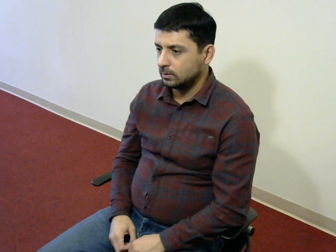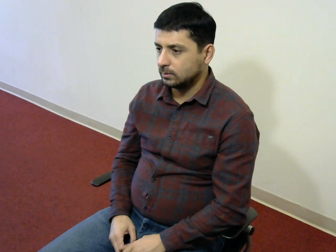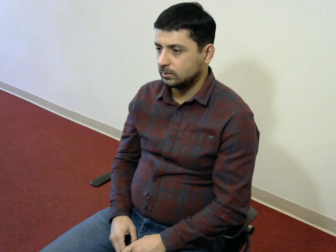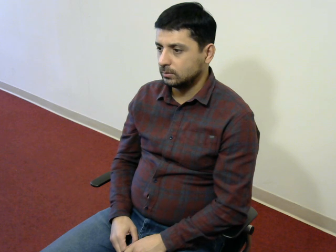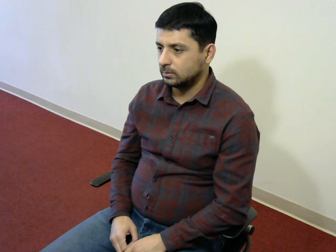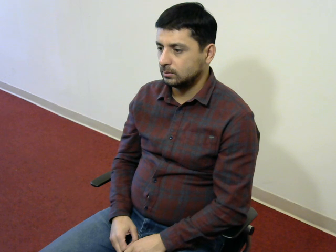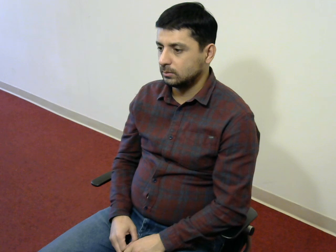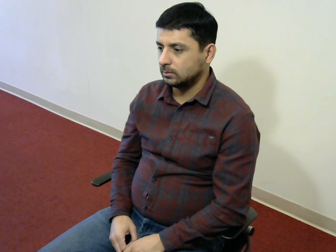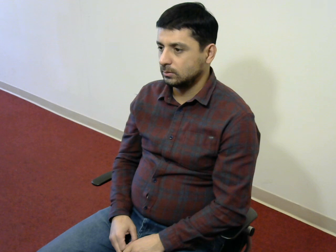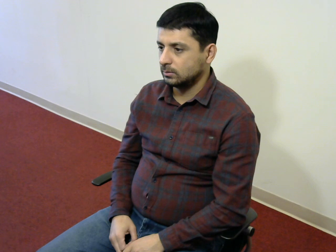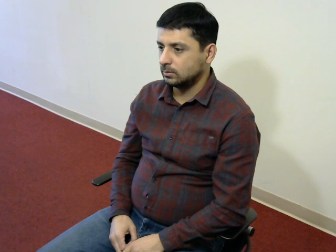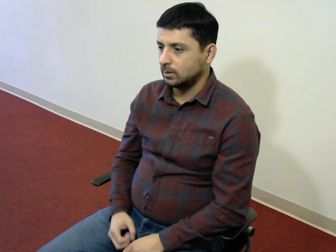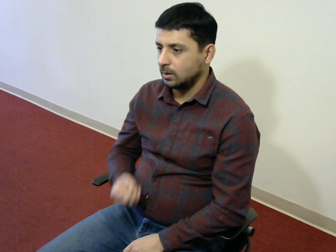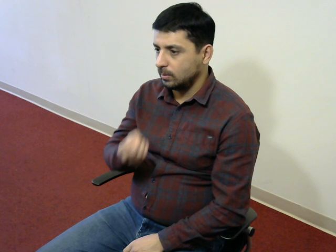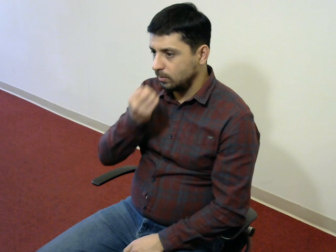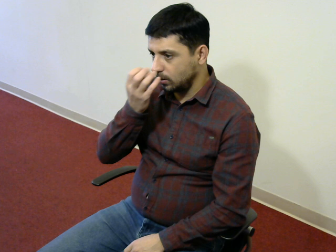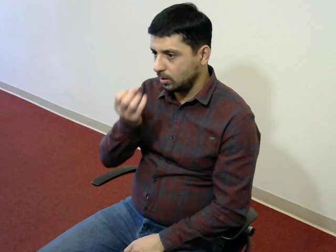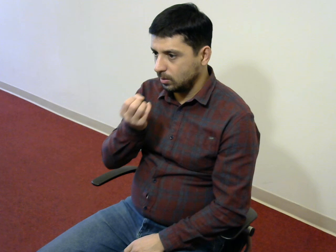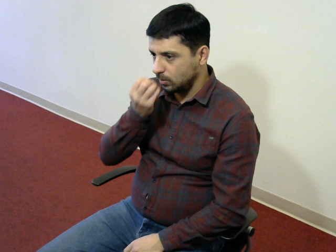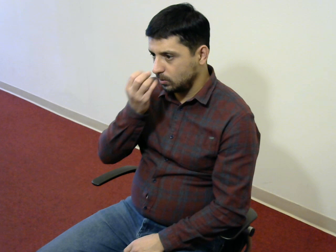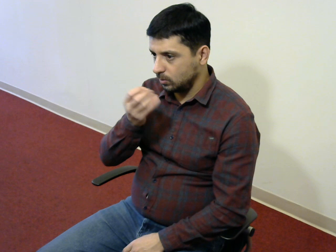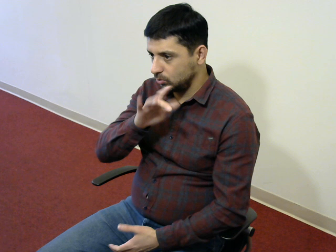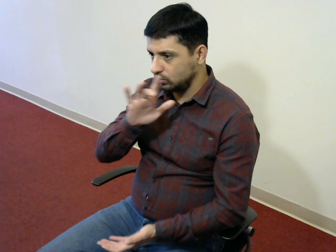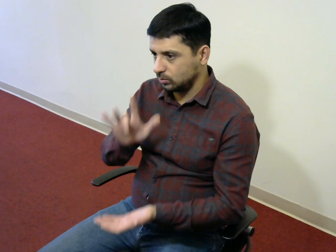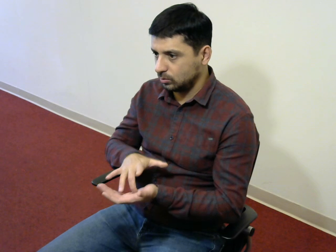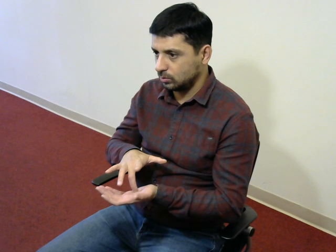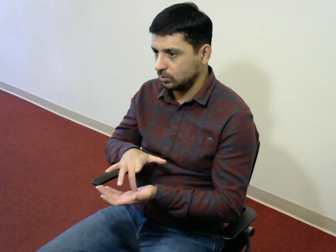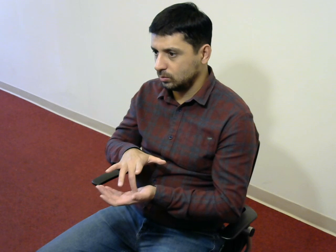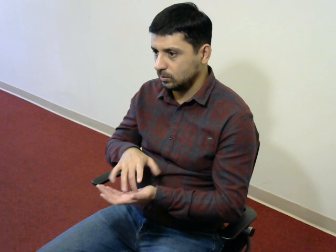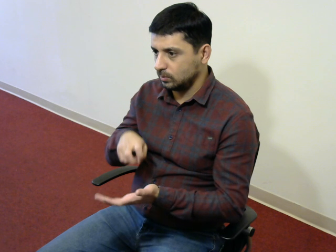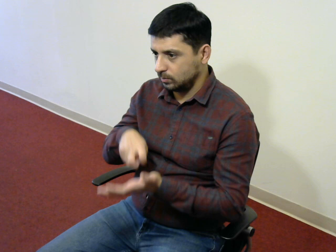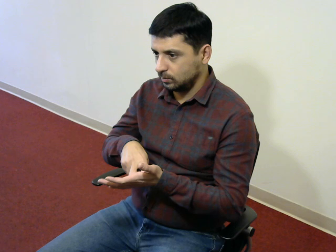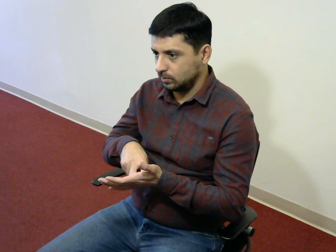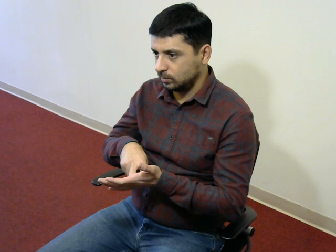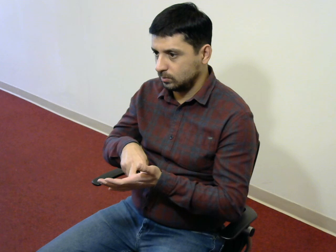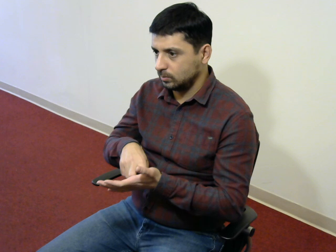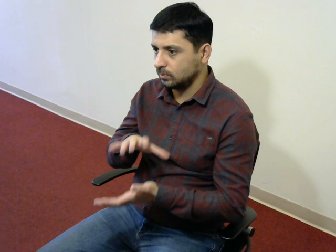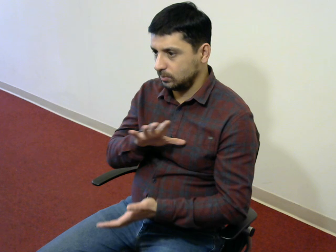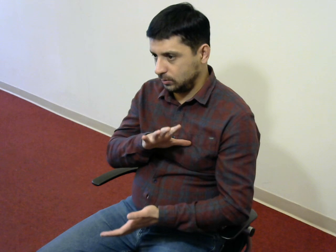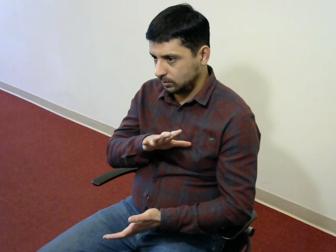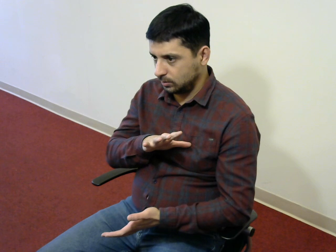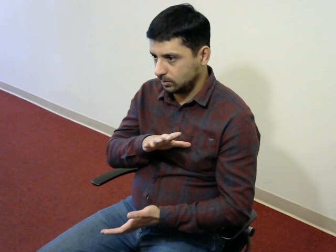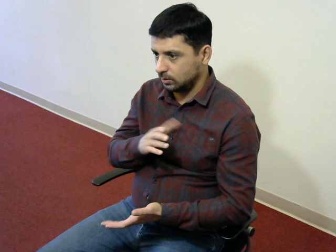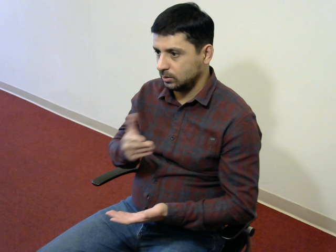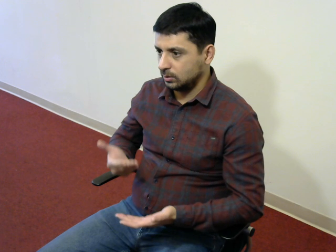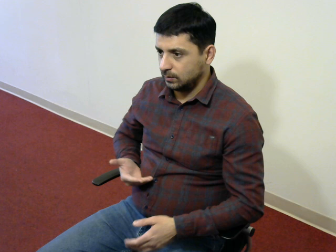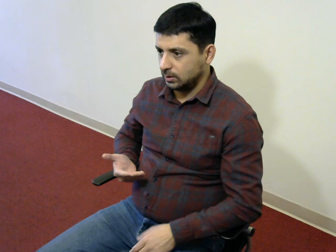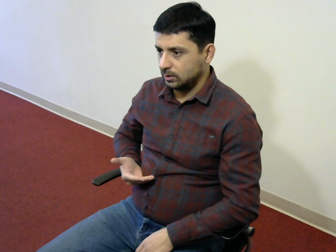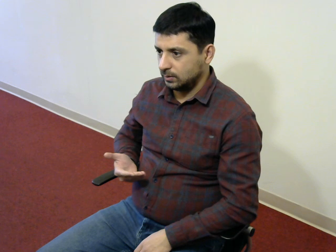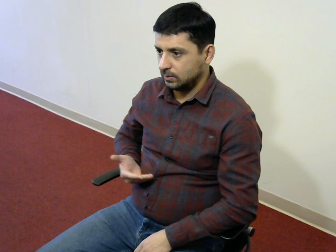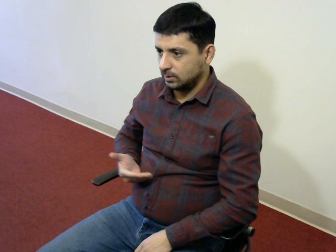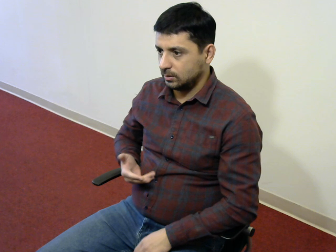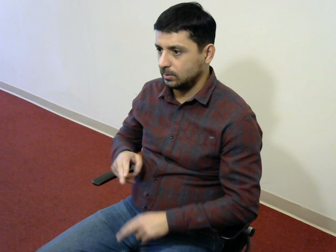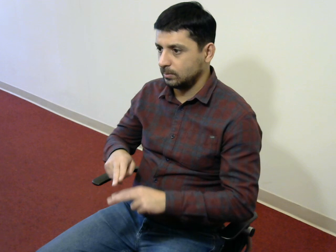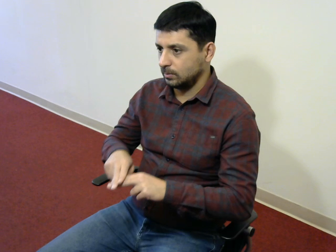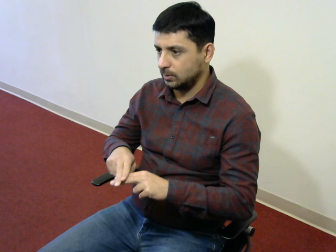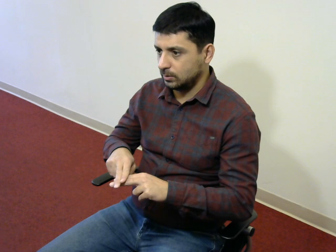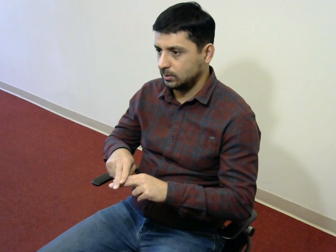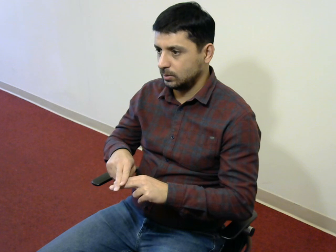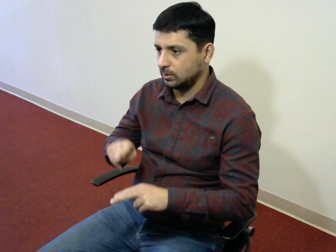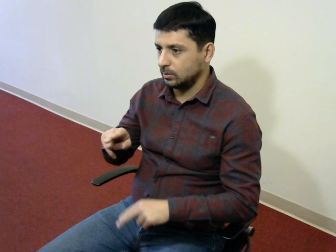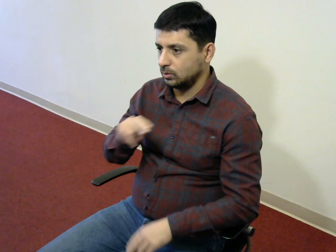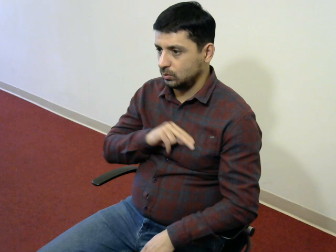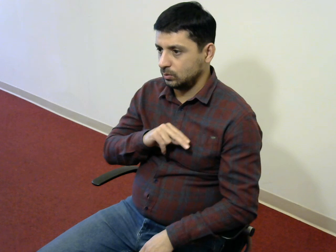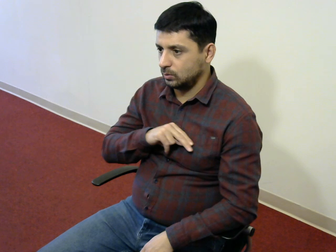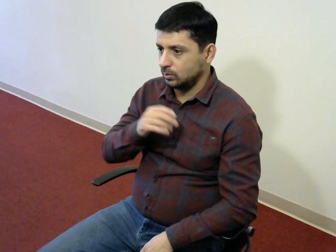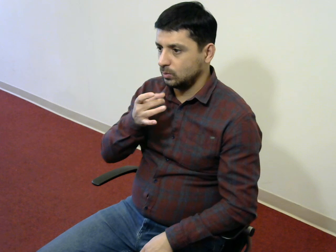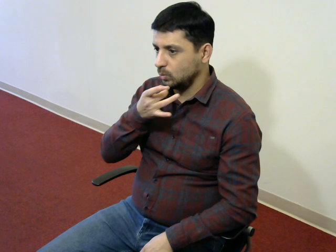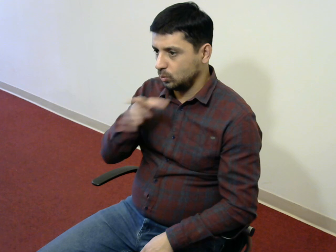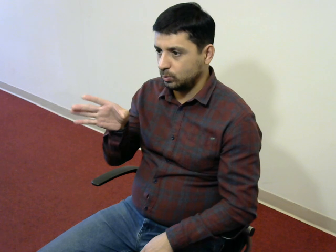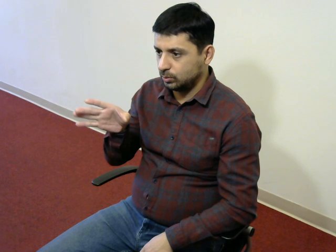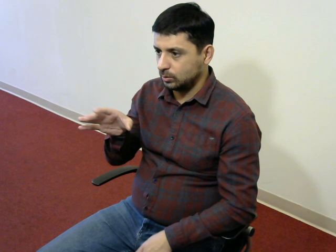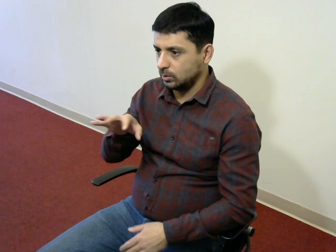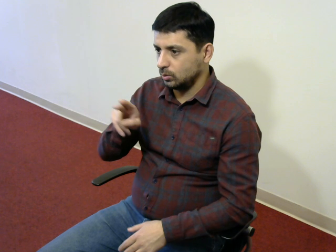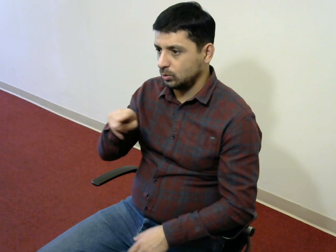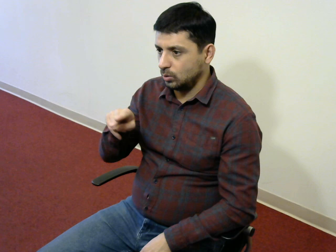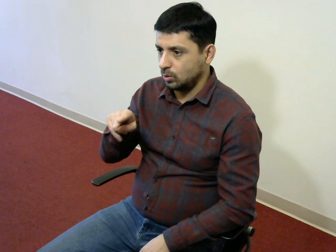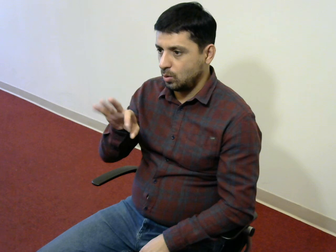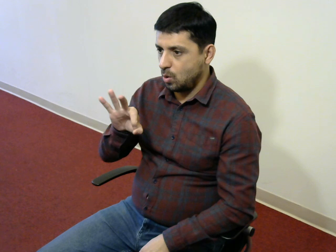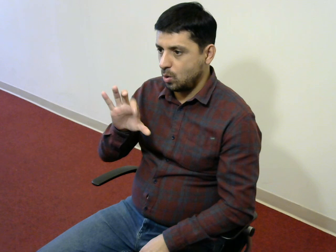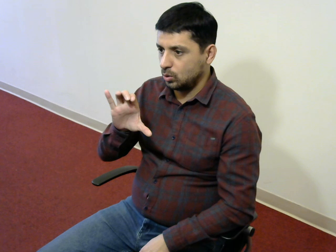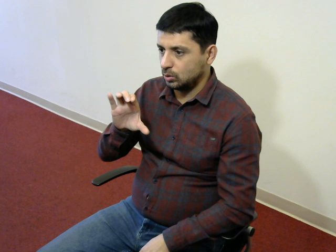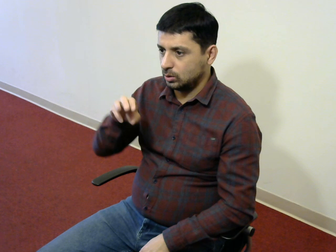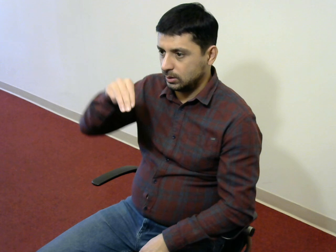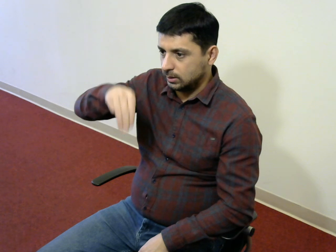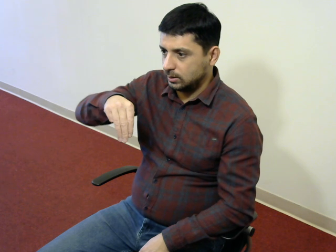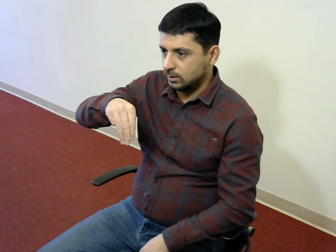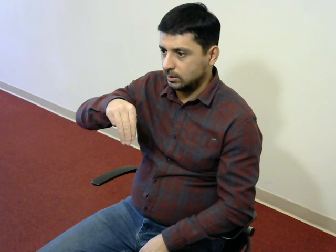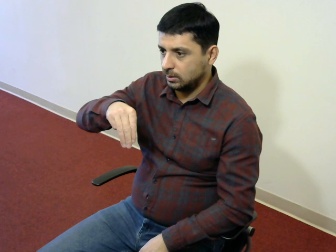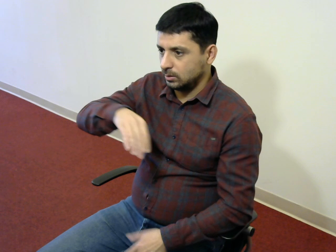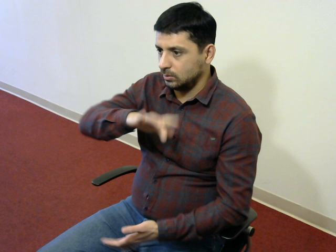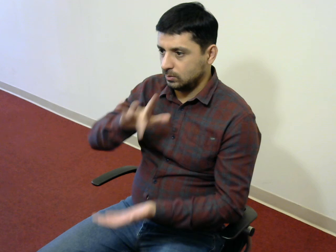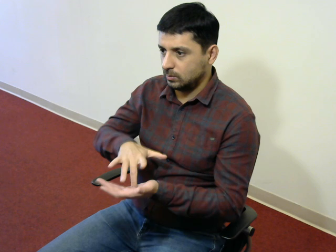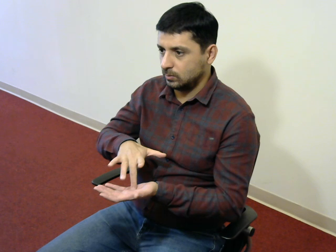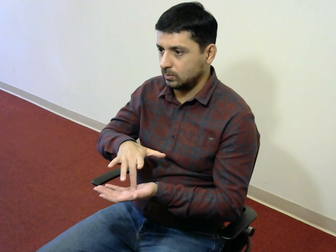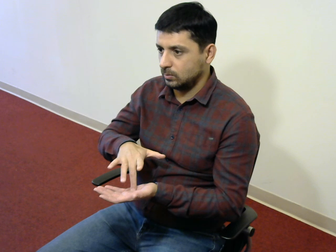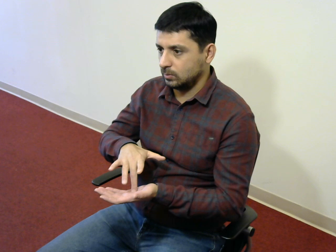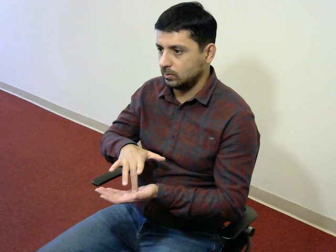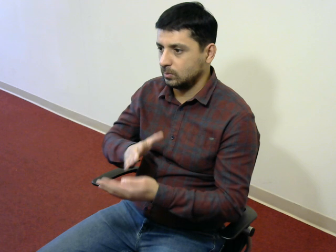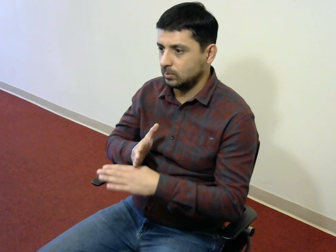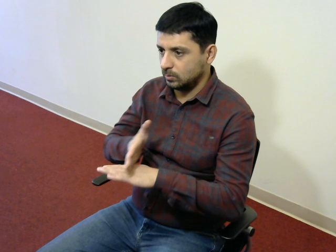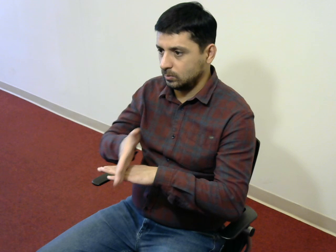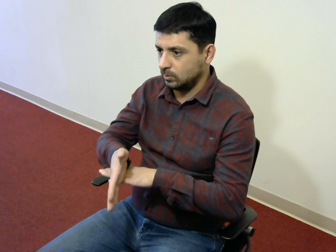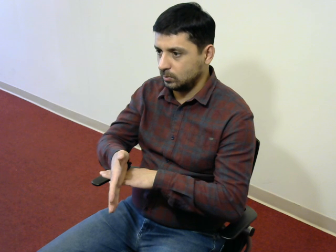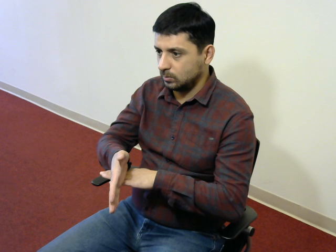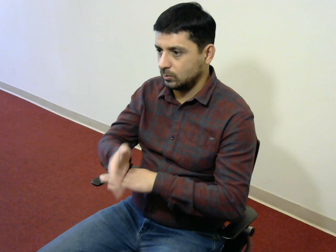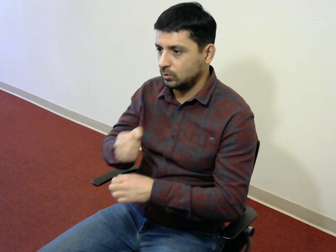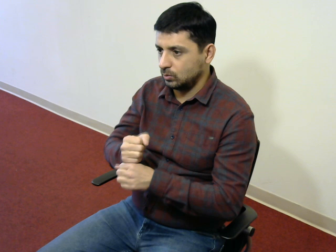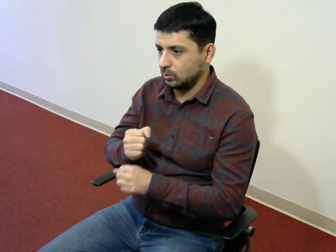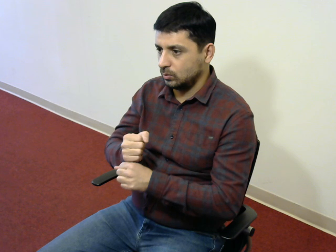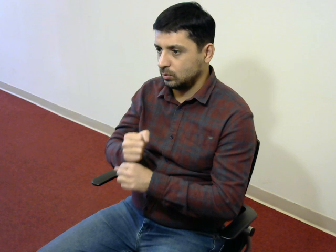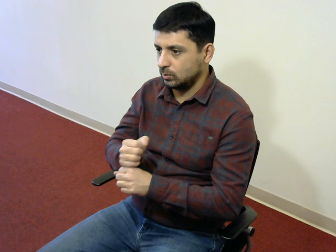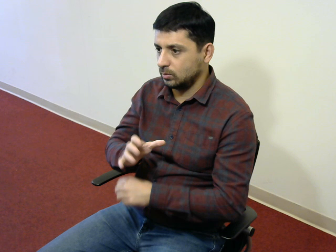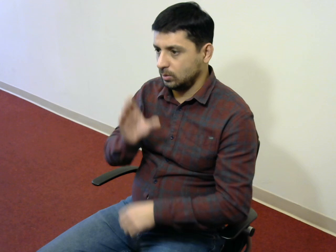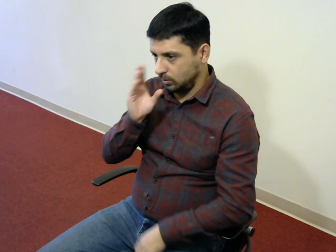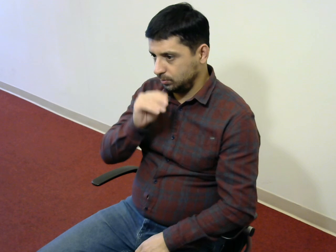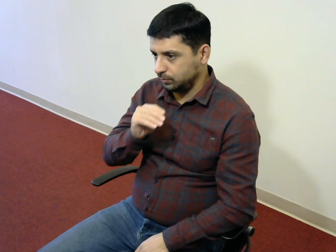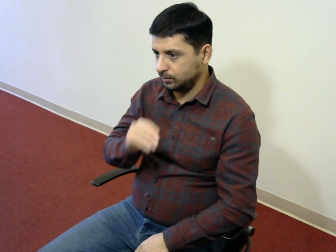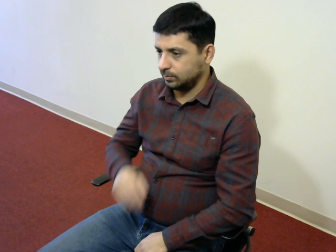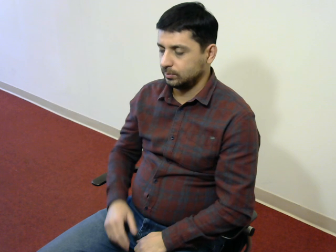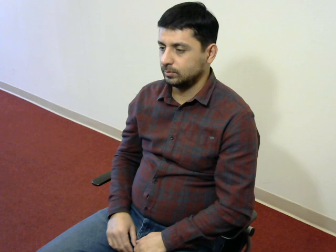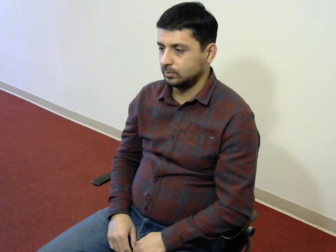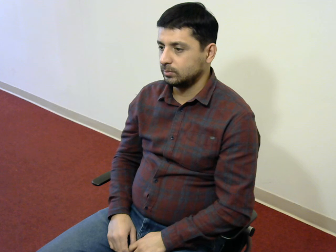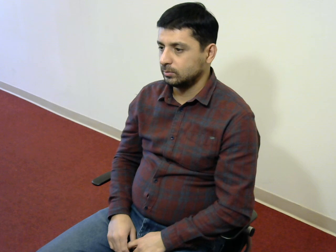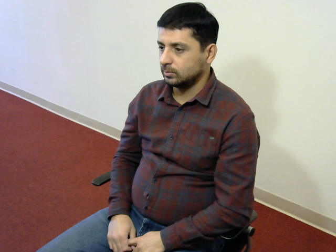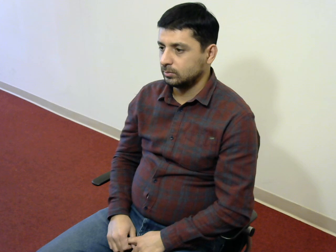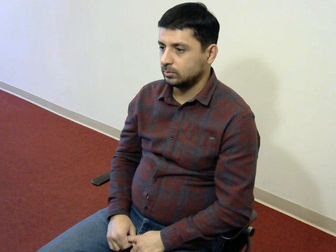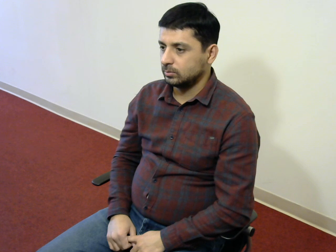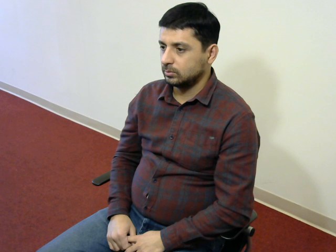Bakı şəhərində qeydiyyatda olan vətəndaşlar paytaxtda işləyən istənilən DOST mərkəzinə yaxınlaşa bilər